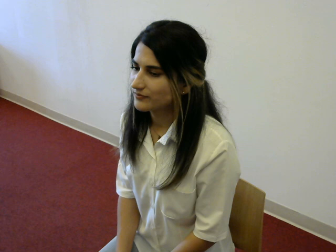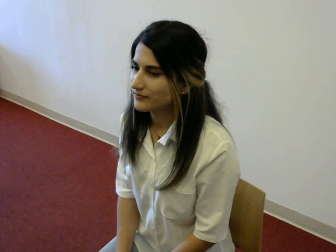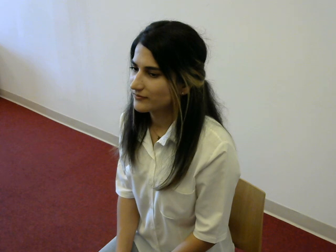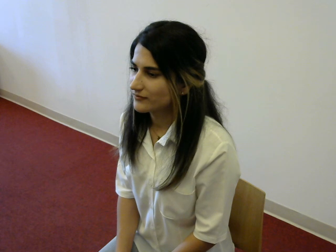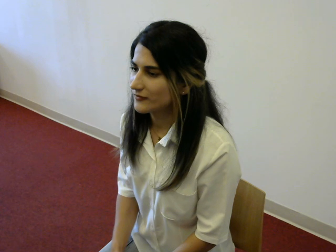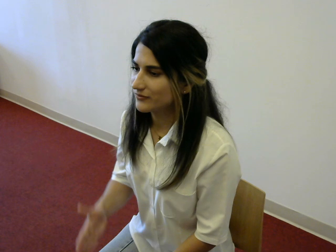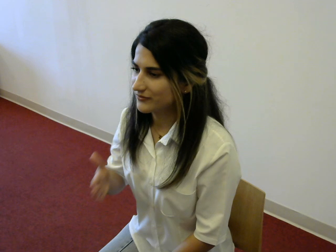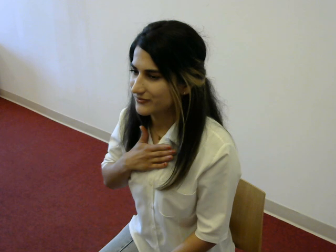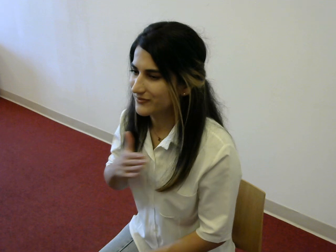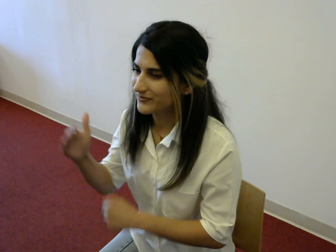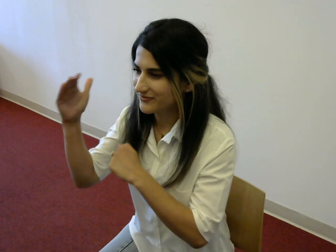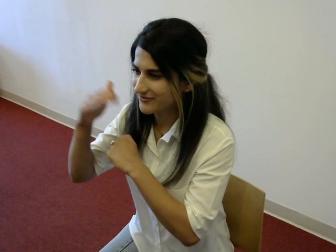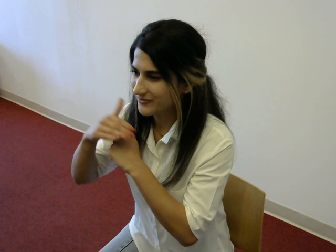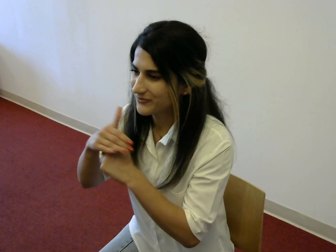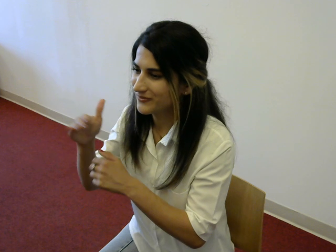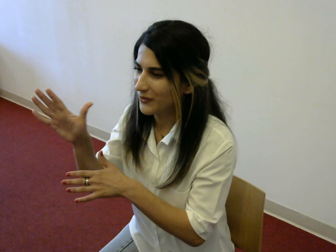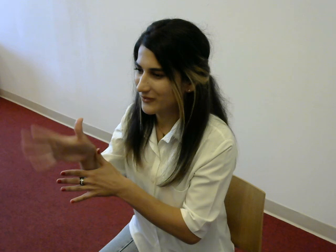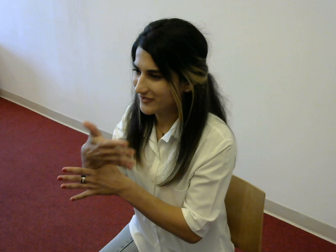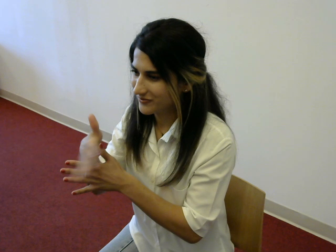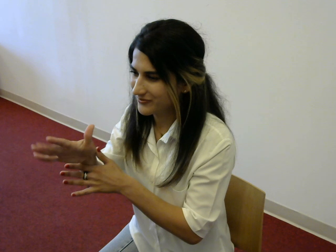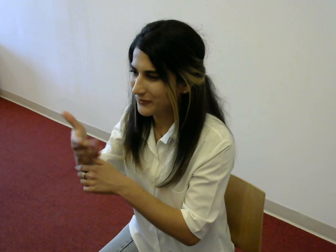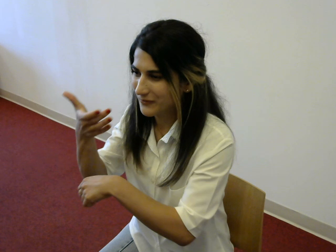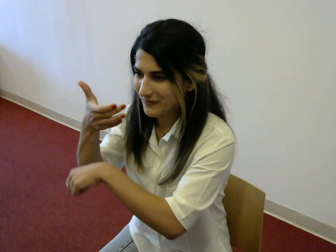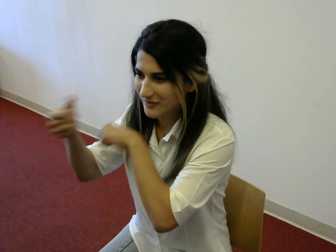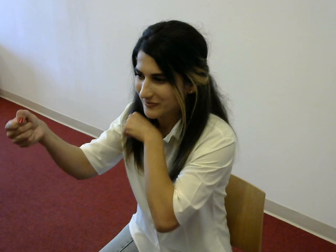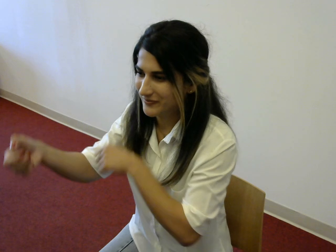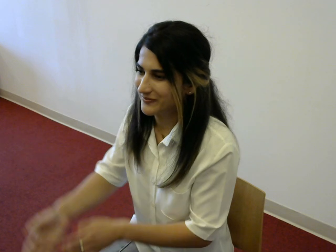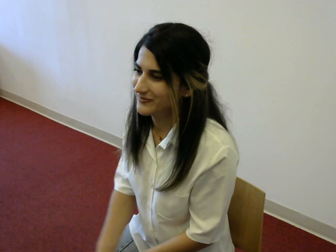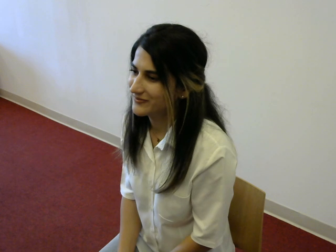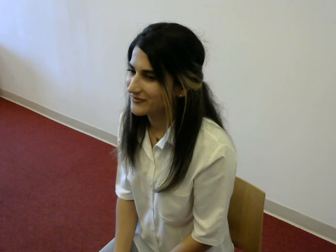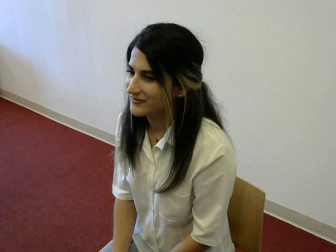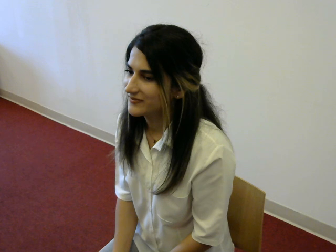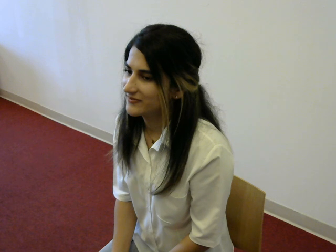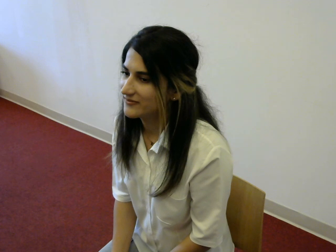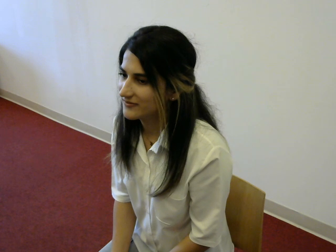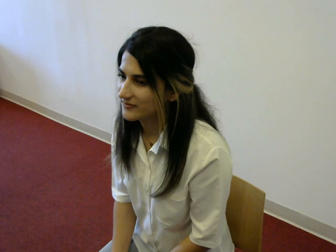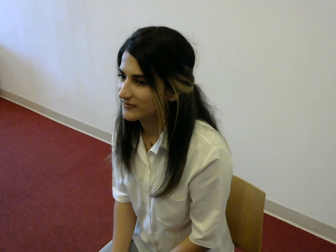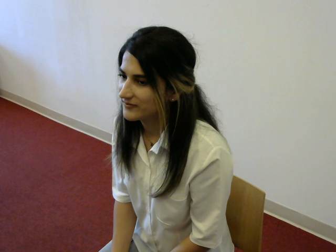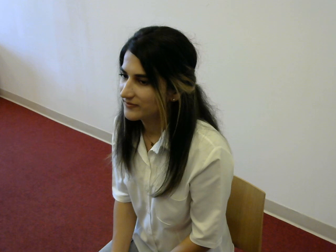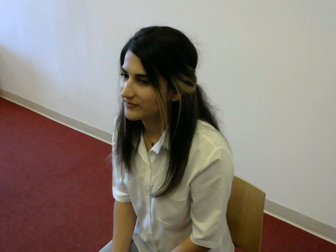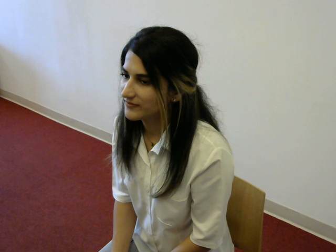Mən axşamlar gəzməyə çıxıram